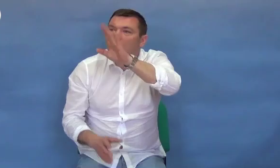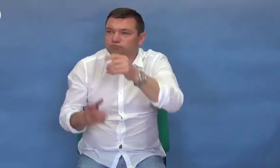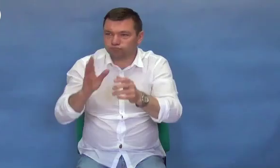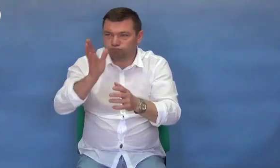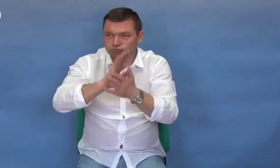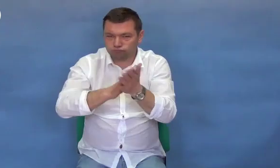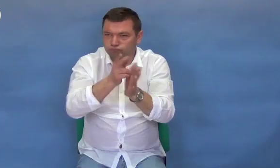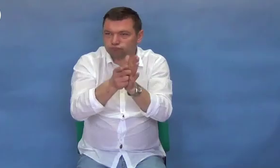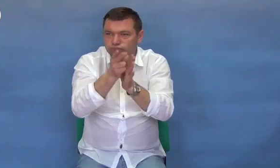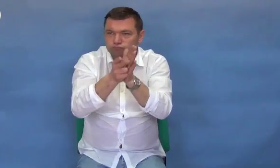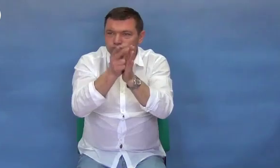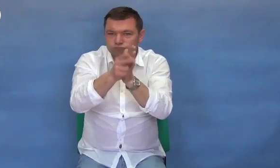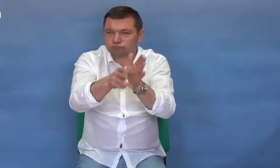Nie, przepraszam, kamera kręci.